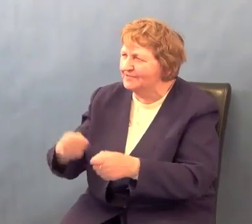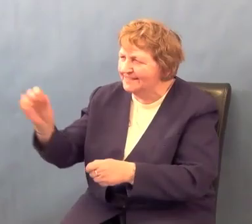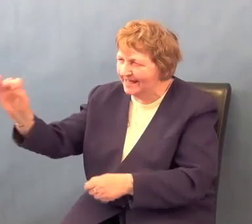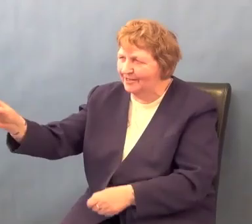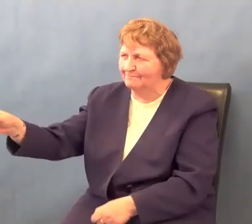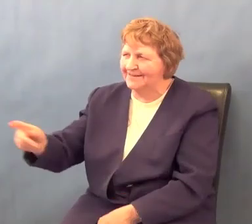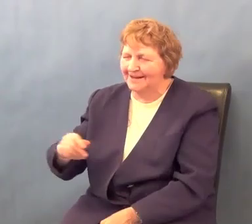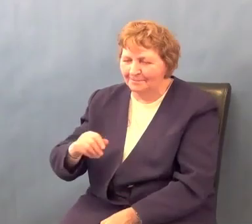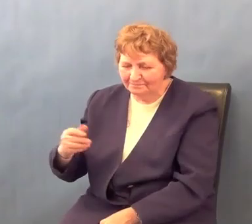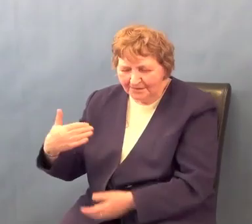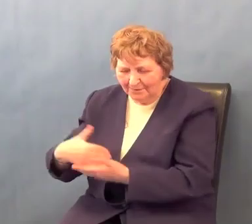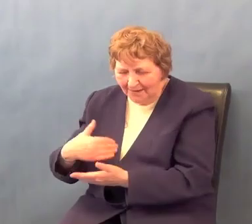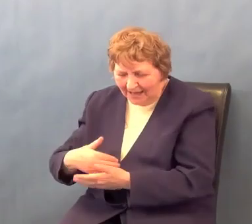Dobrze, pomagasz mi.